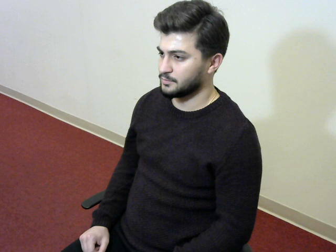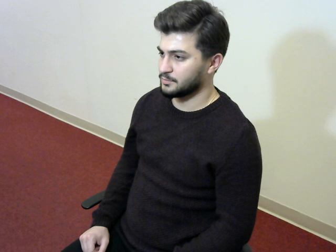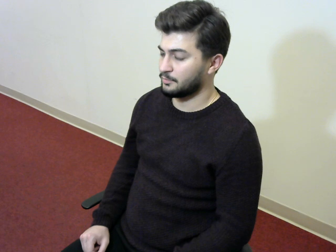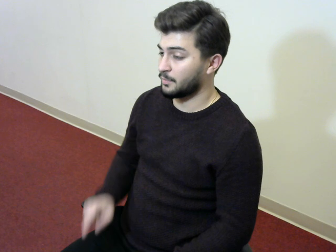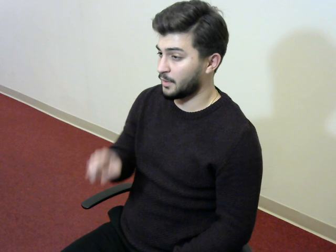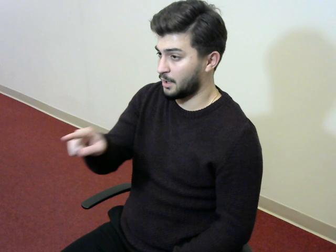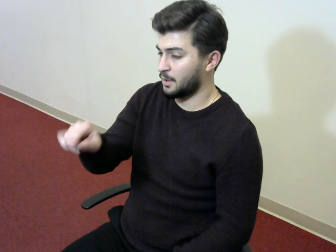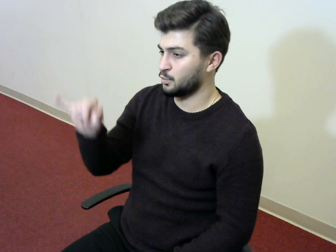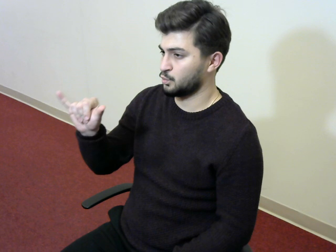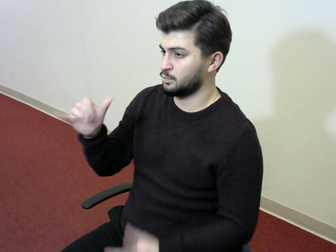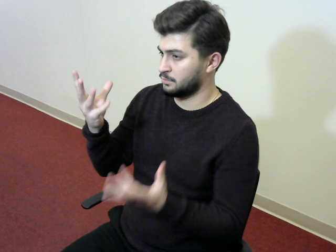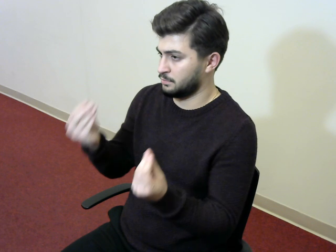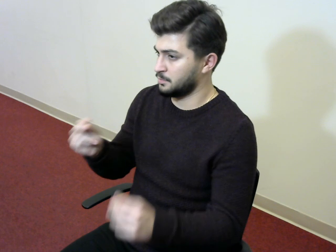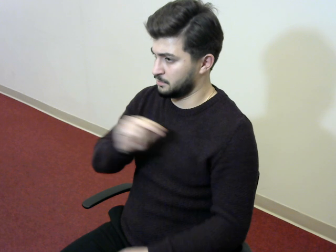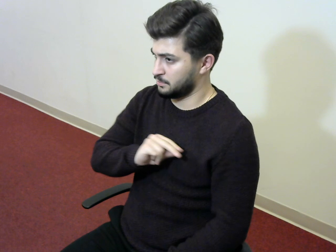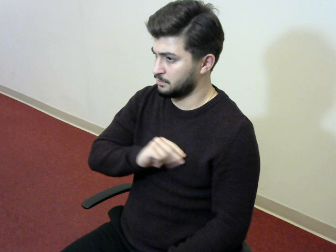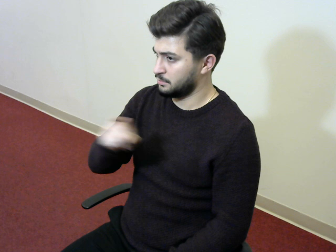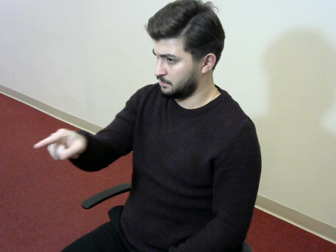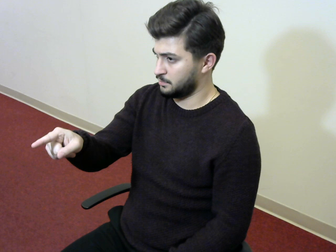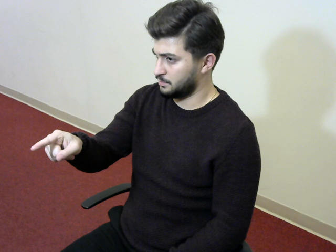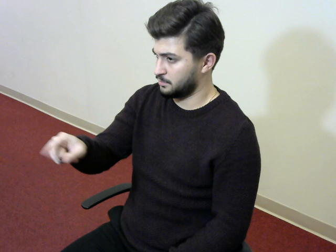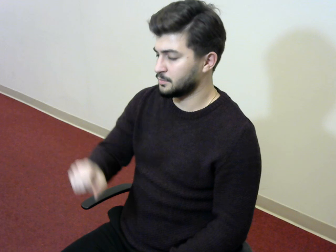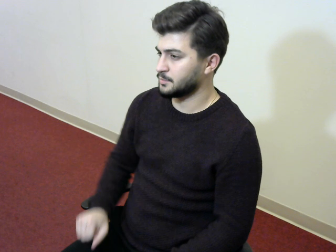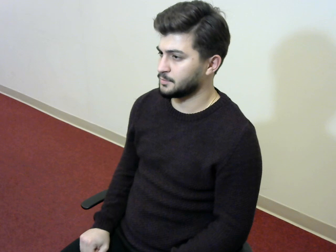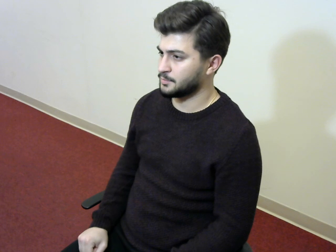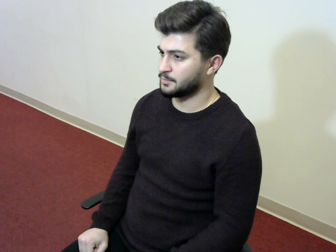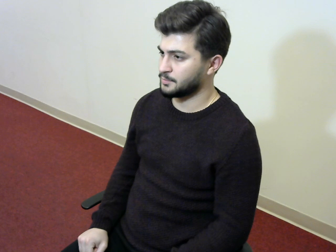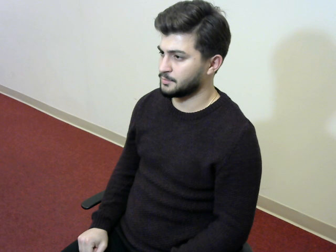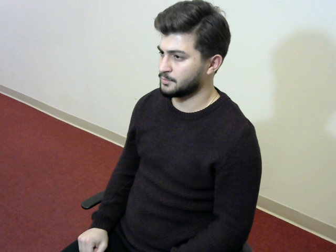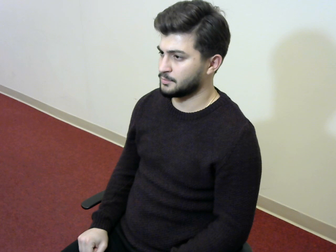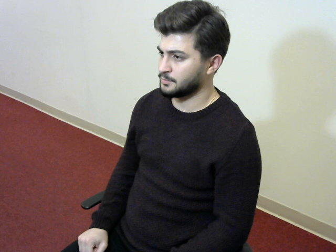Sən şənbə günü işləyirsən?